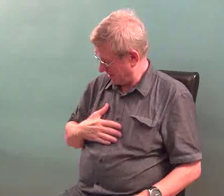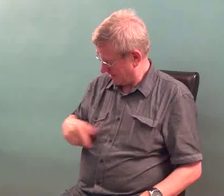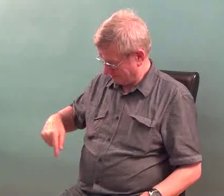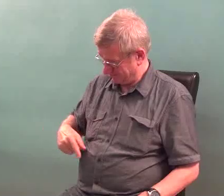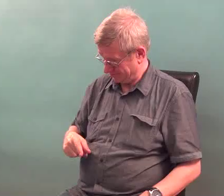To.